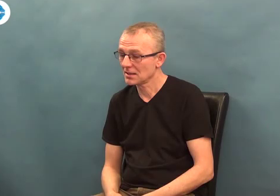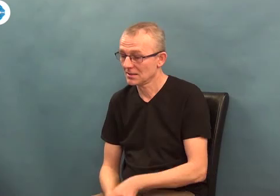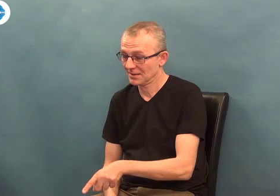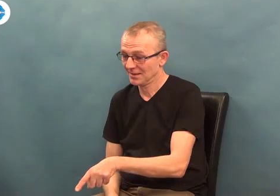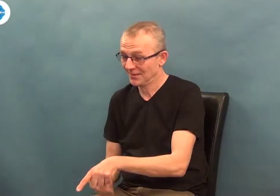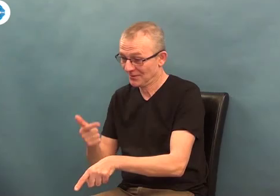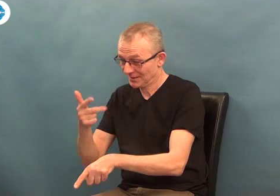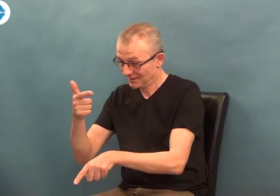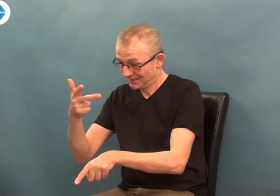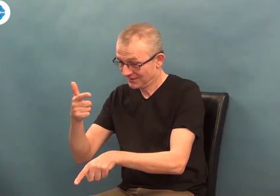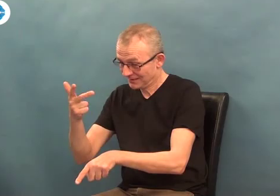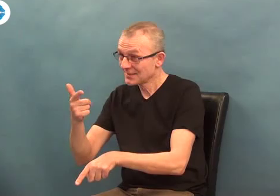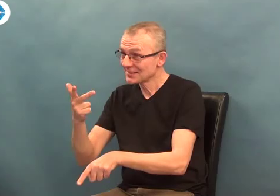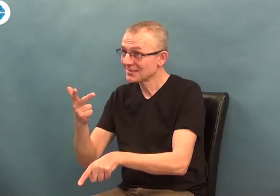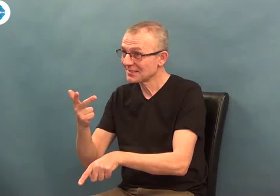Dwudziestego trzeciego...